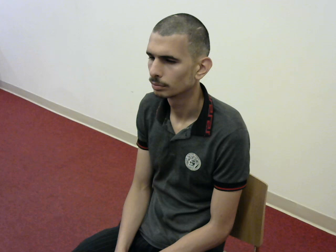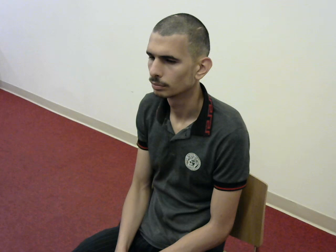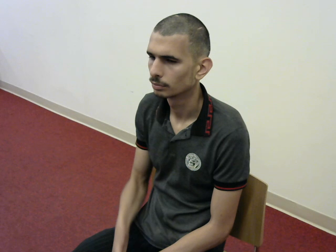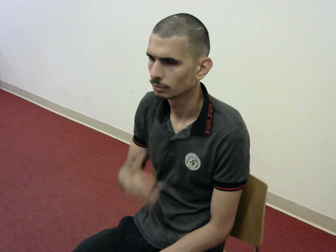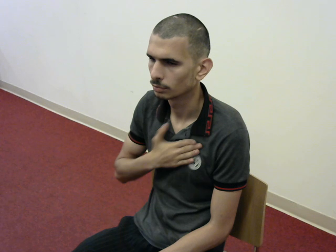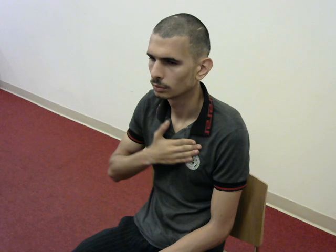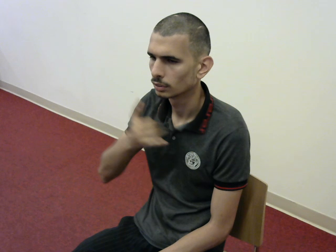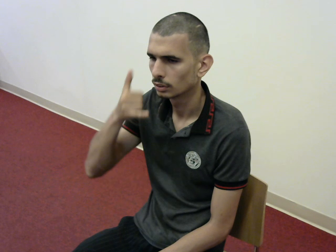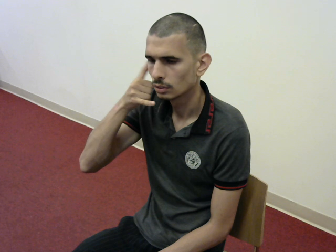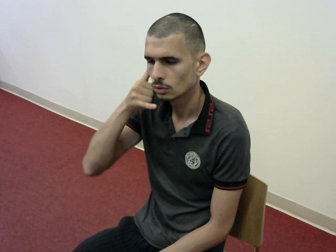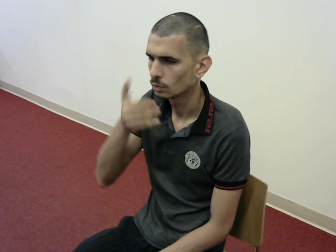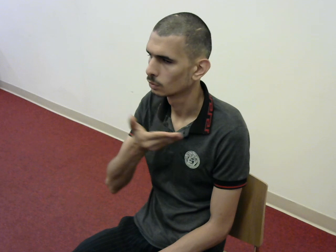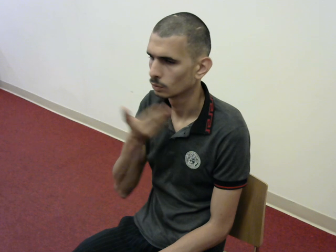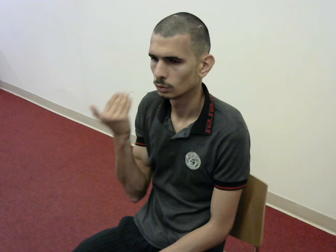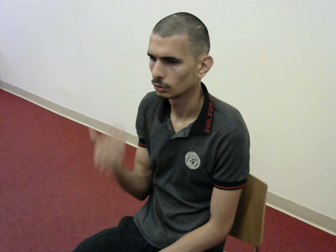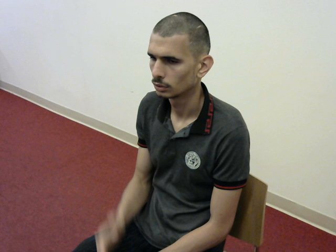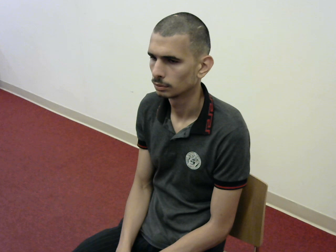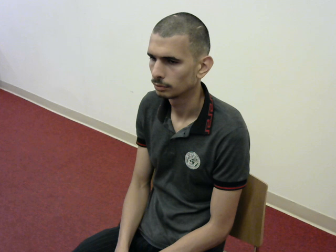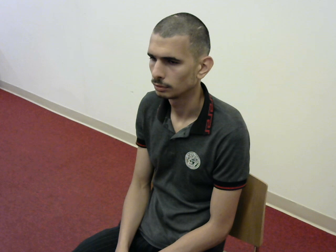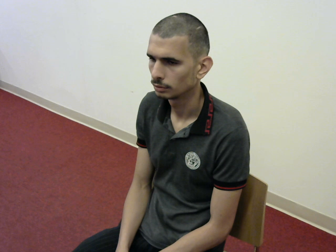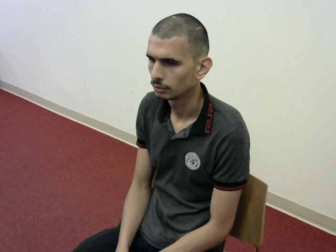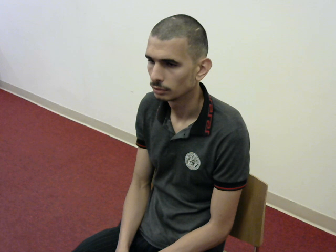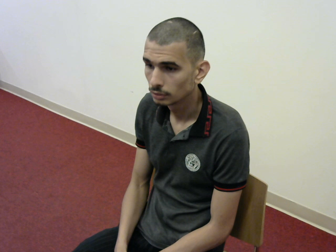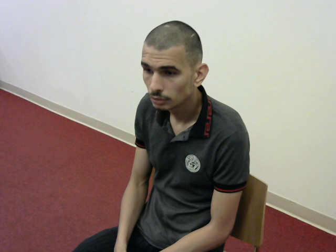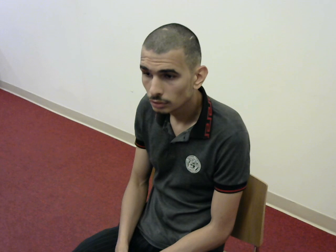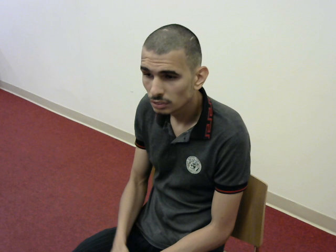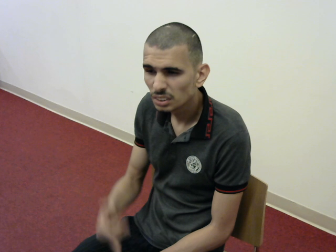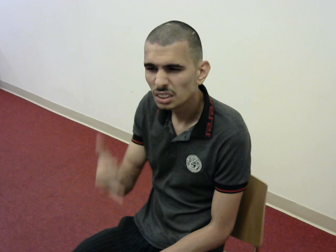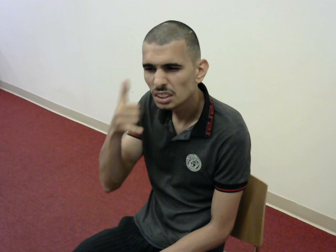Mənim telefonum yoxdur